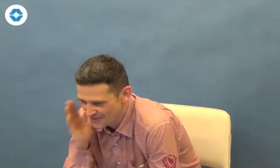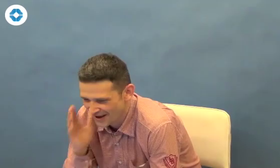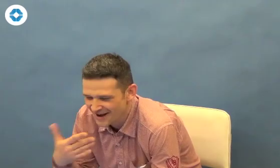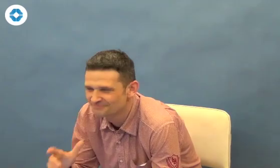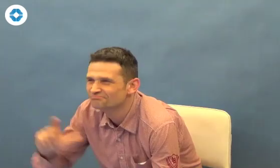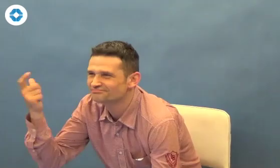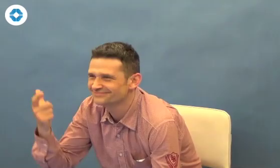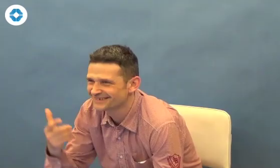Tak myślałem, to był wypadek.